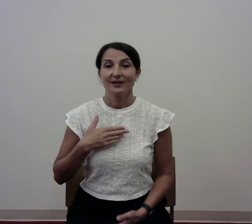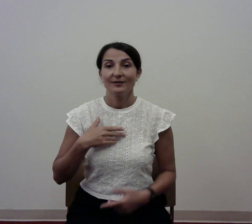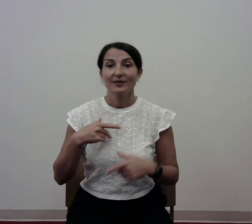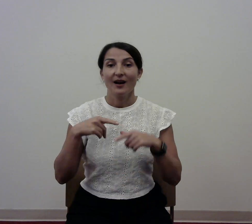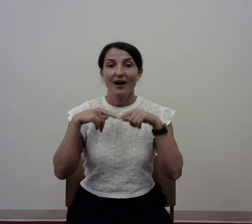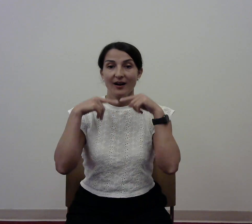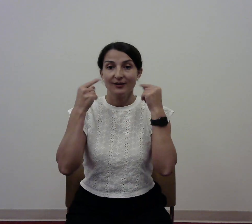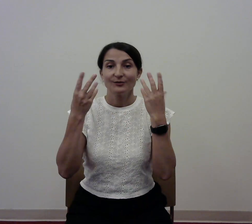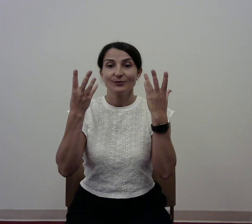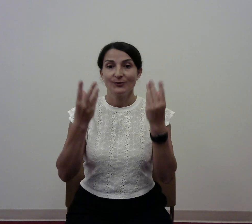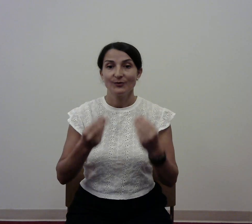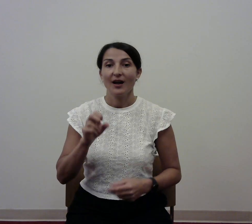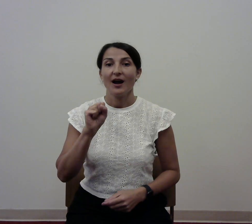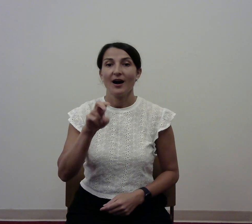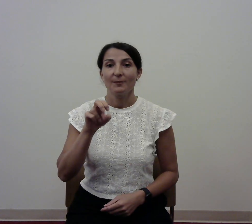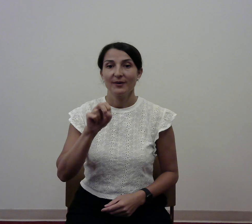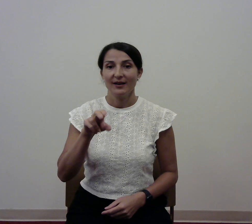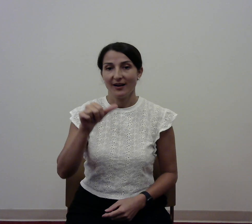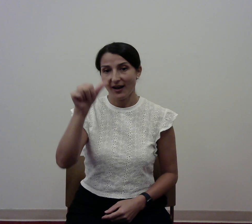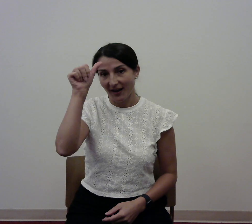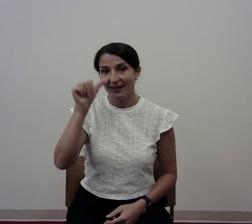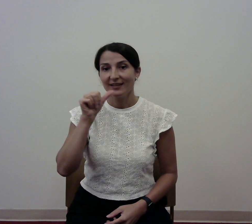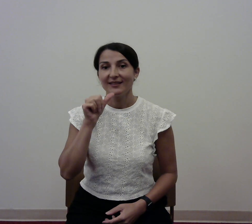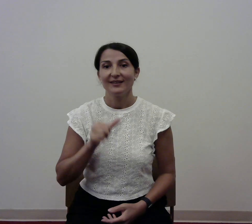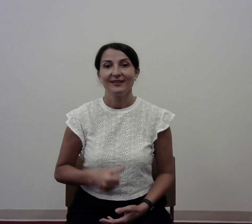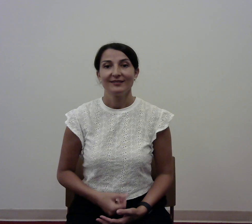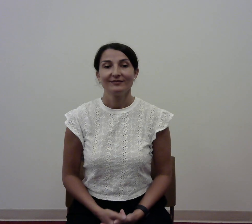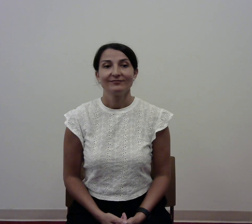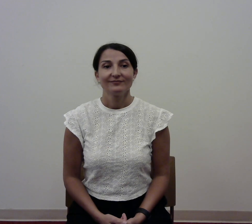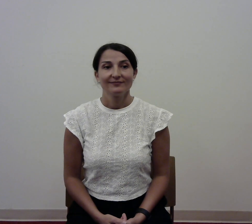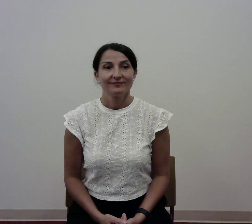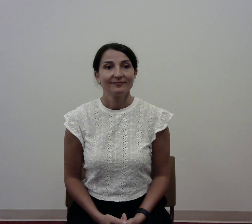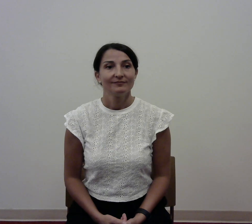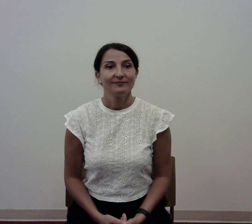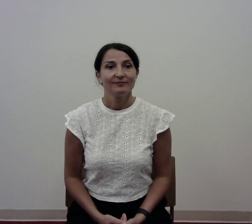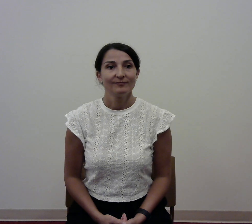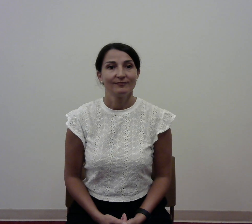Mənim ad günüm aprel ayındadır